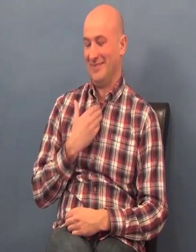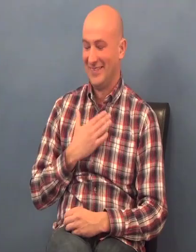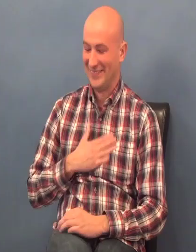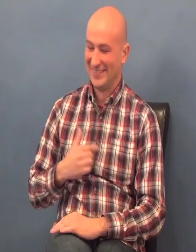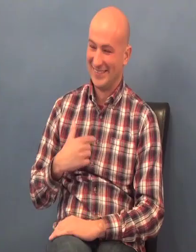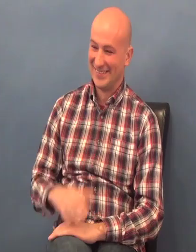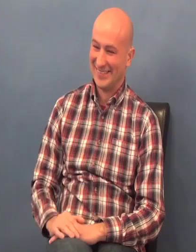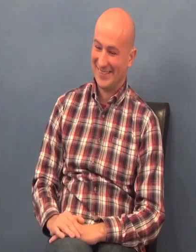Lubię to.